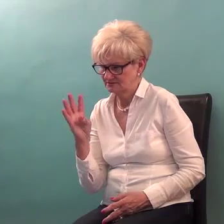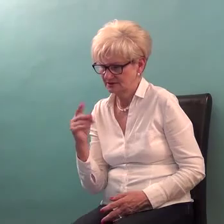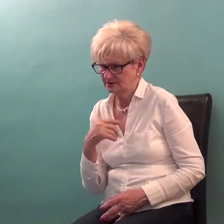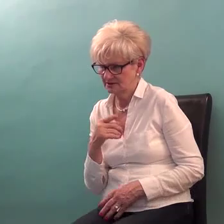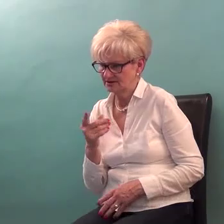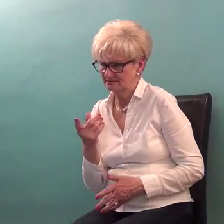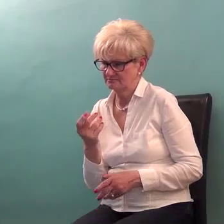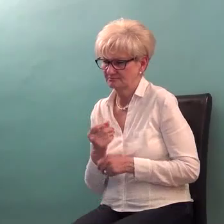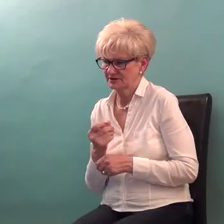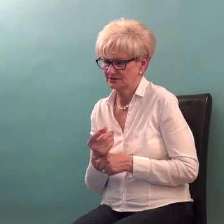Ja pracuję.